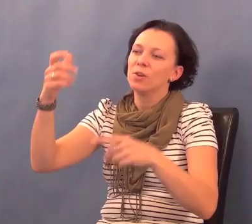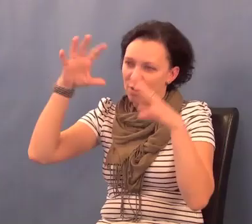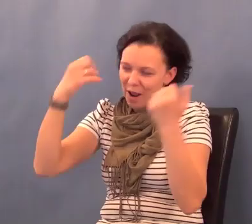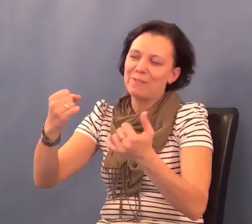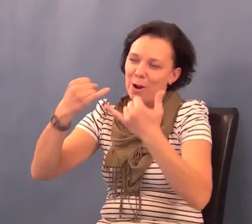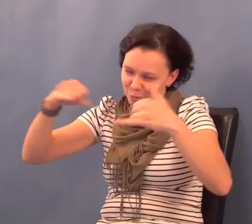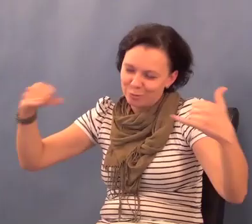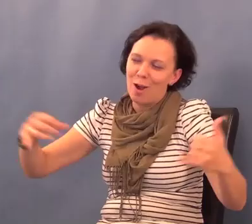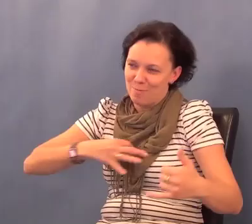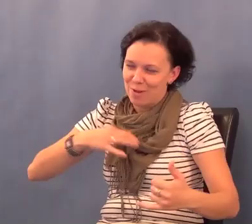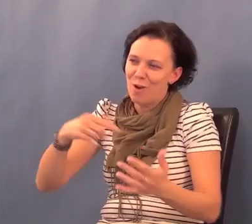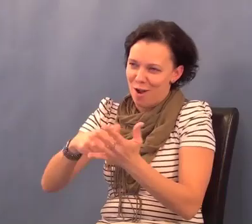Krowy i inne.